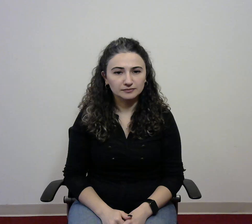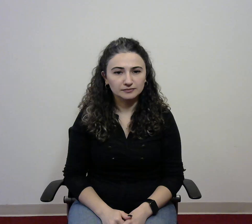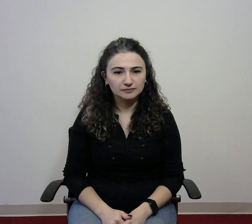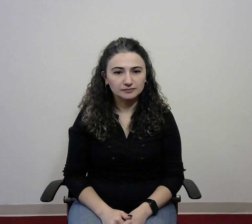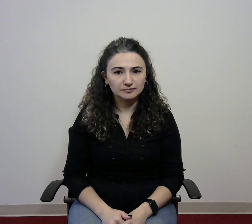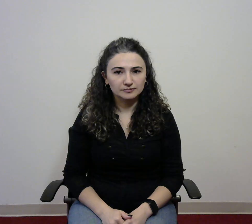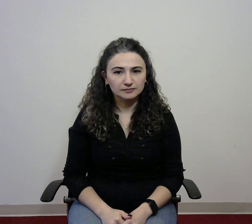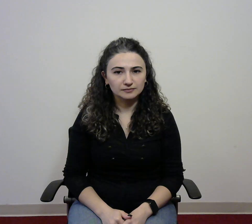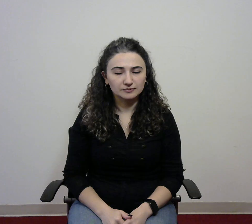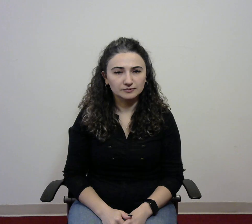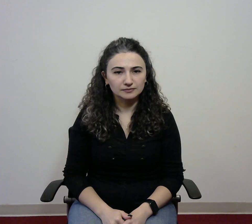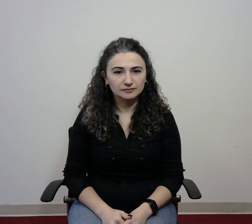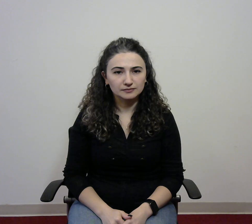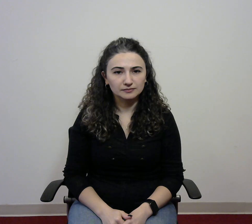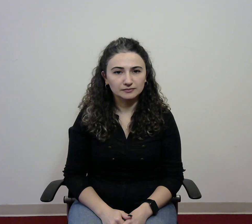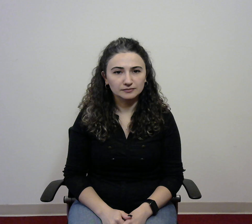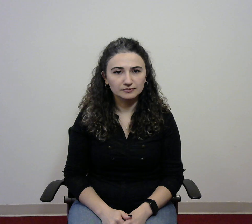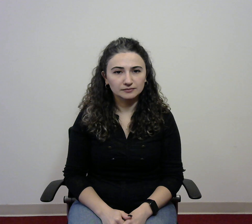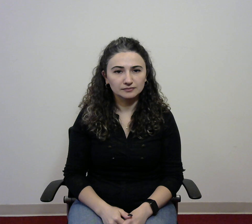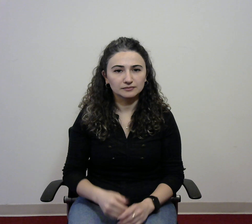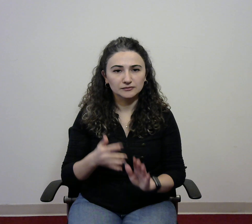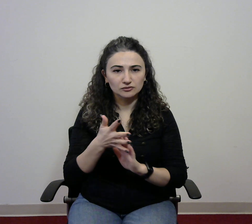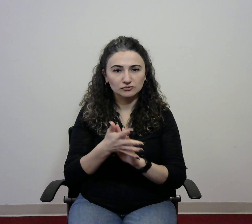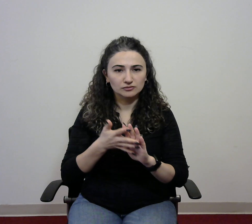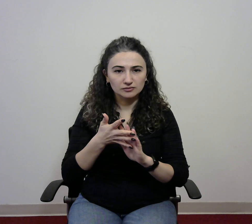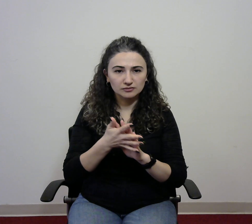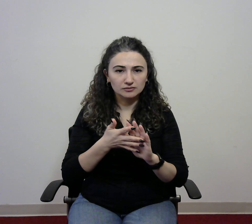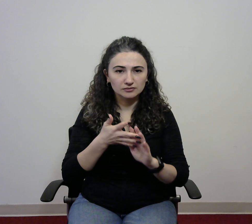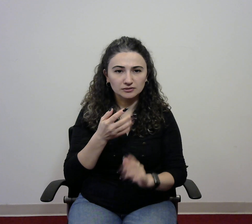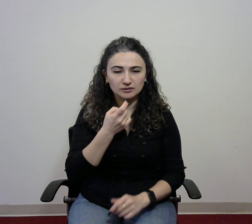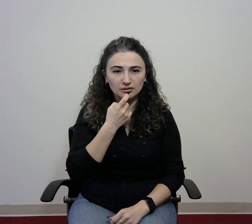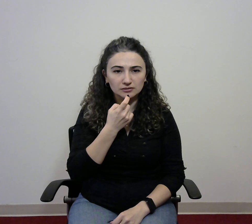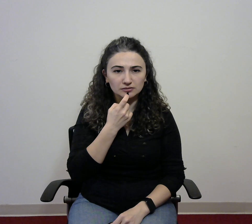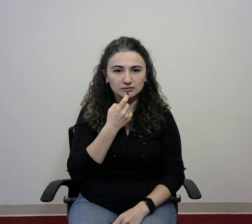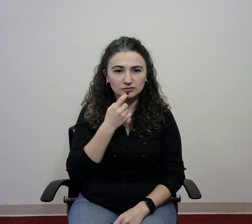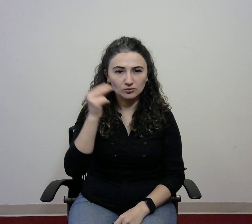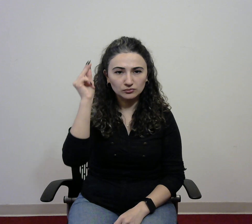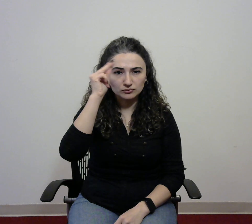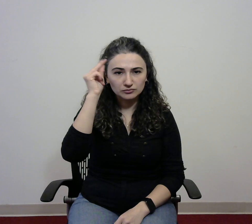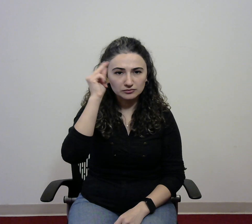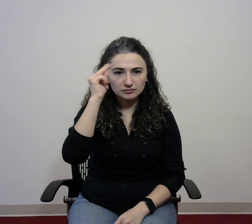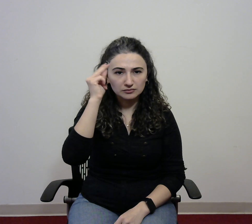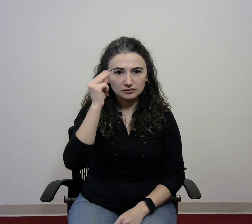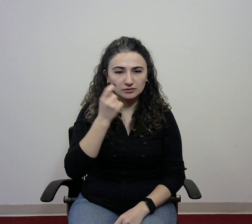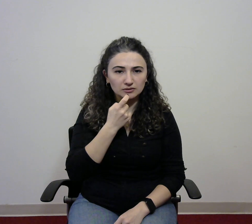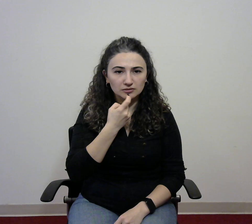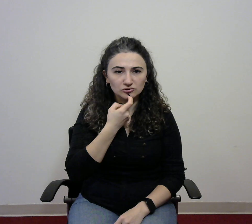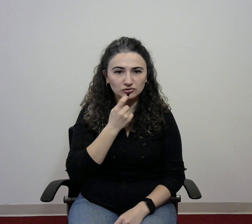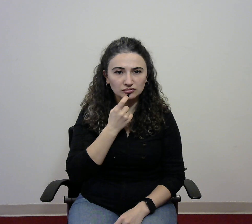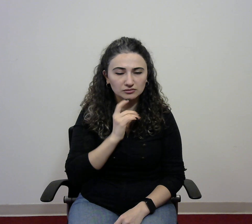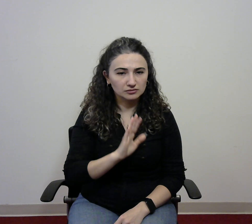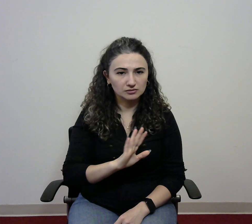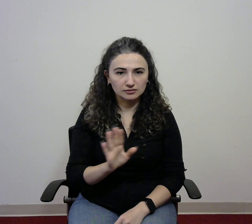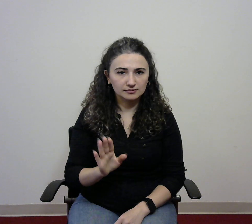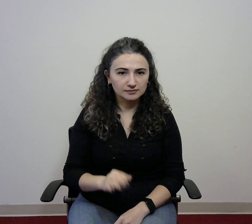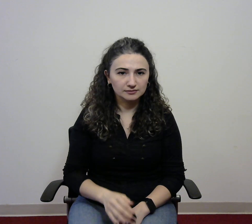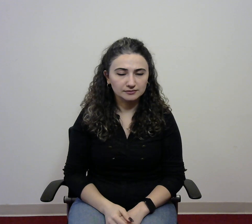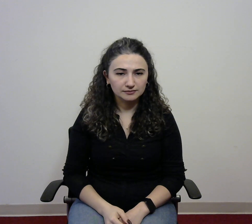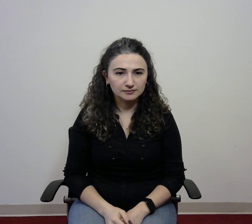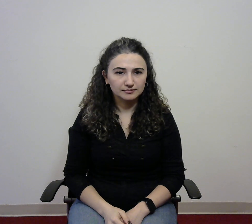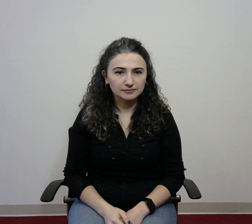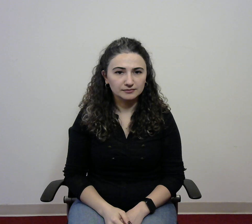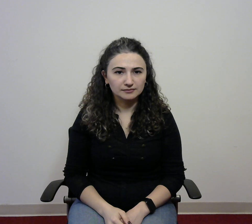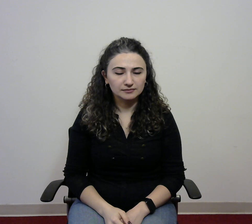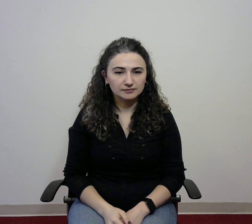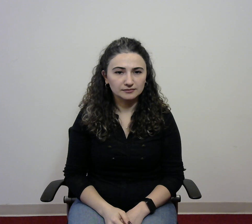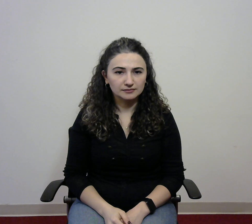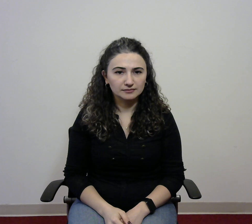İşarə dilini öyrənmək çətin deyil